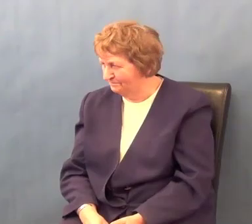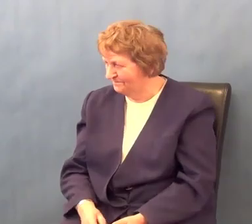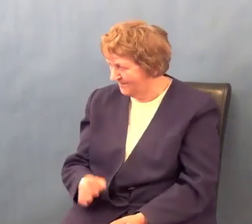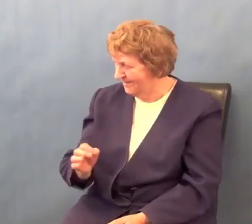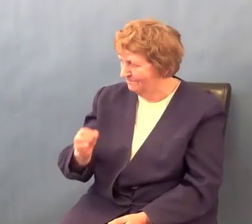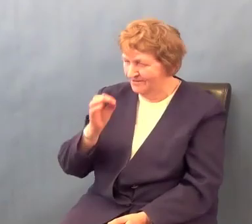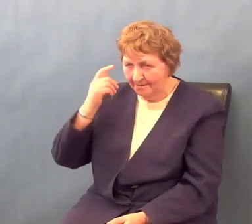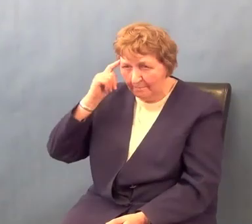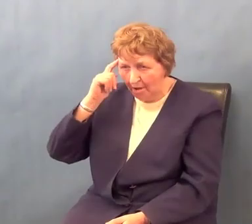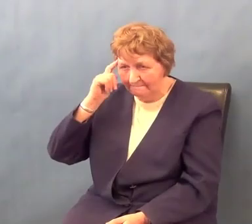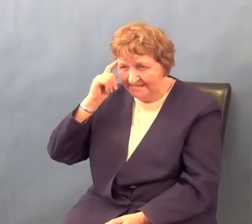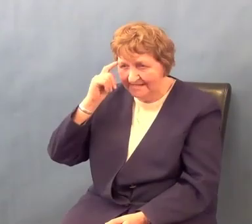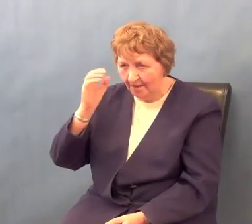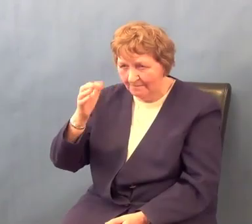Dobrze pomyślałam, dobrze.